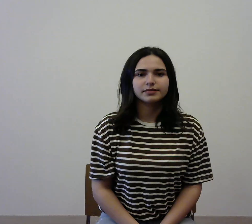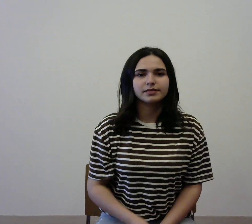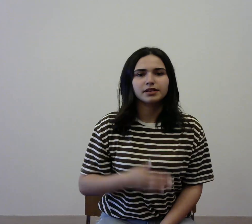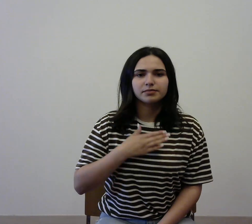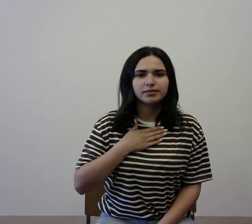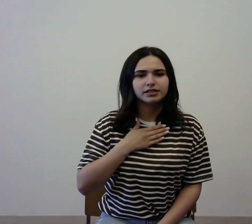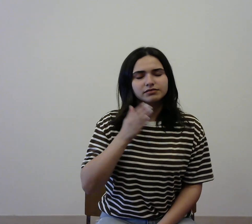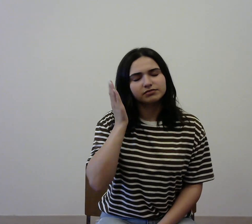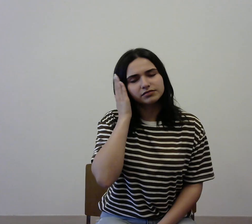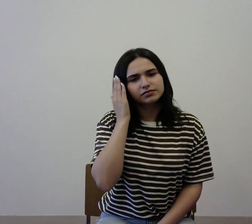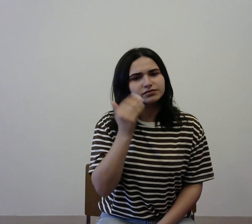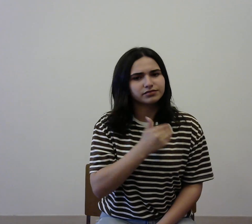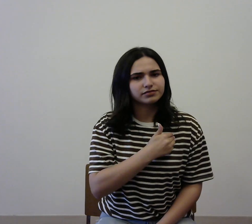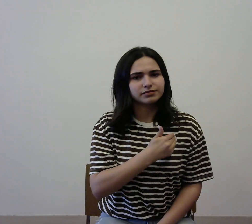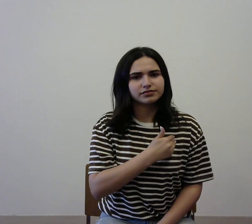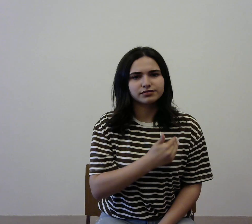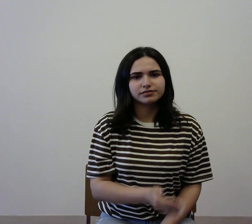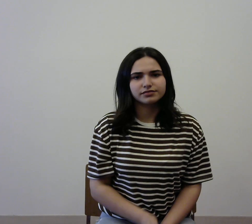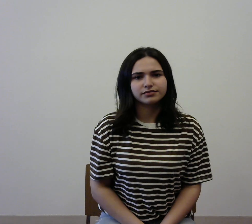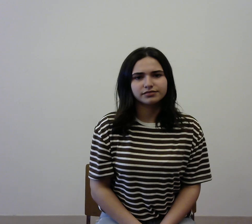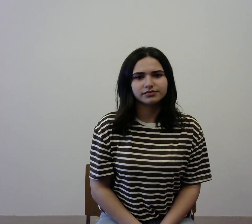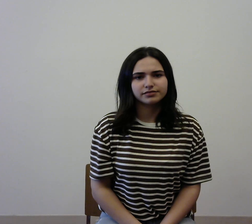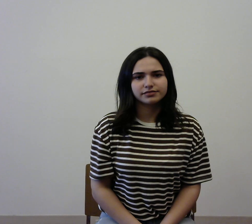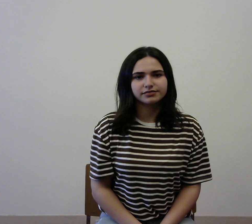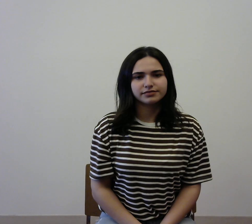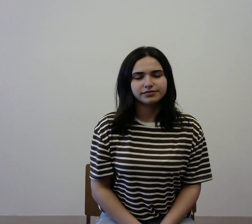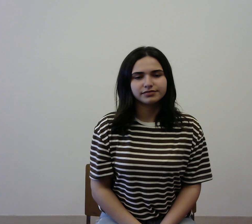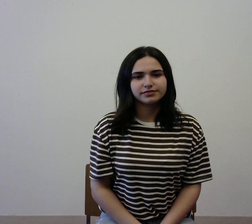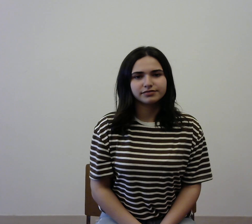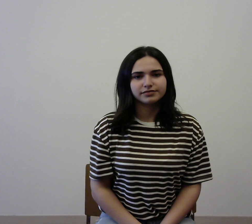Mən yatmaq istəyirəm